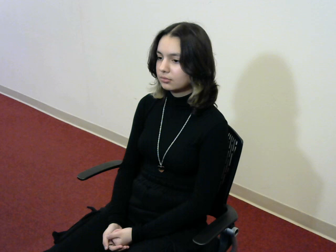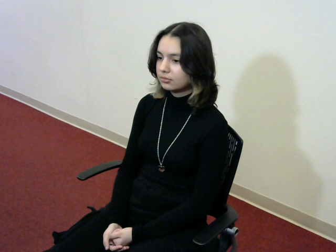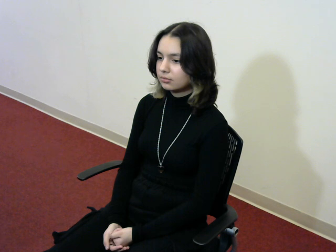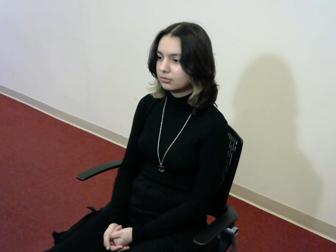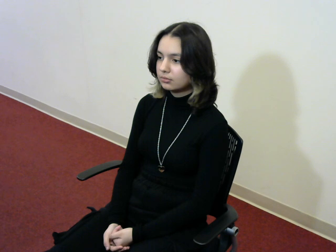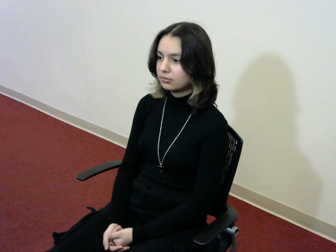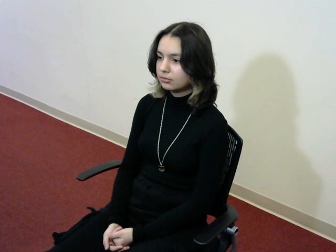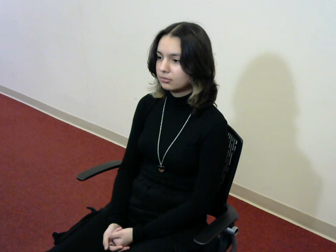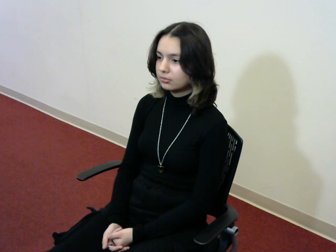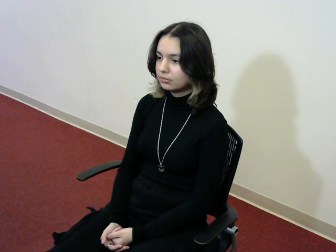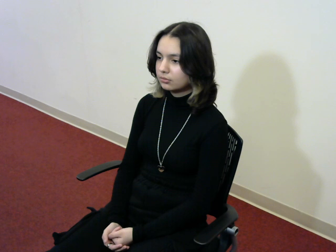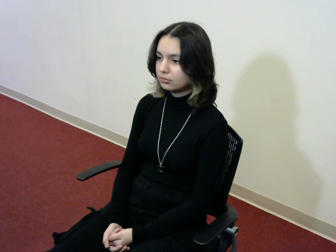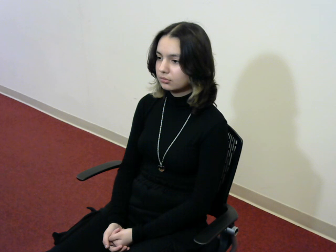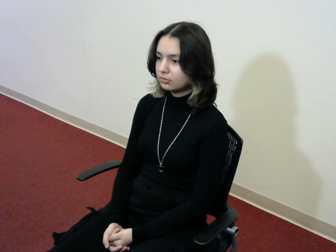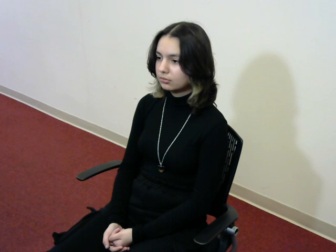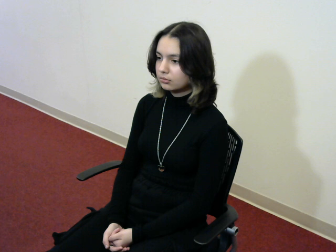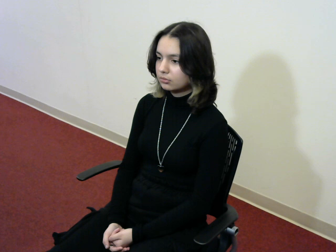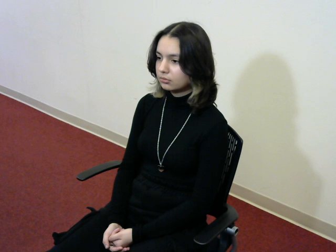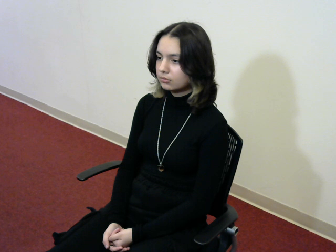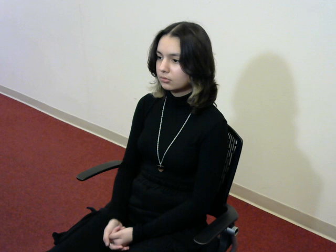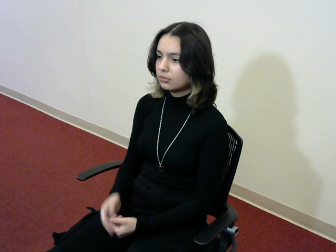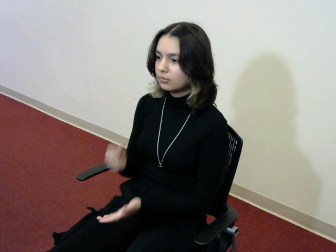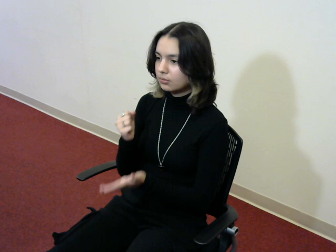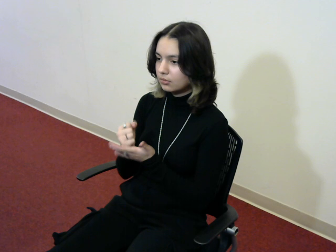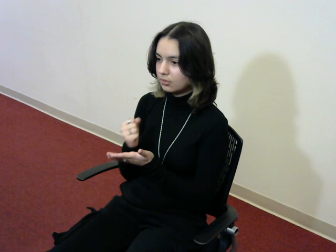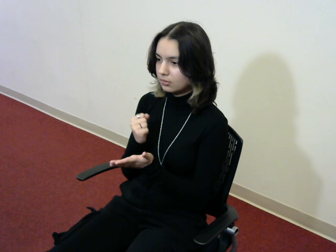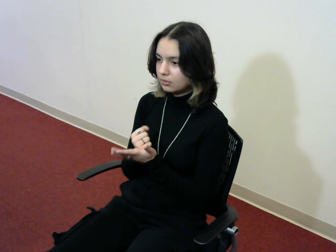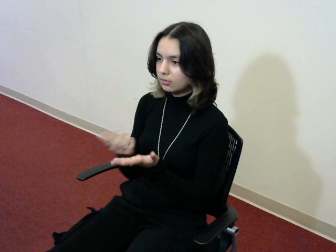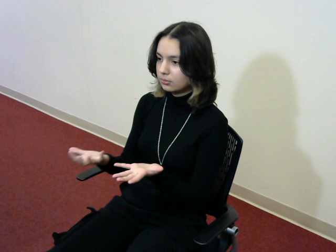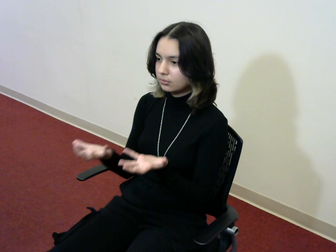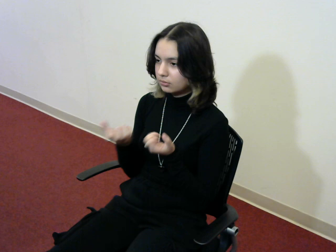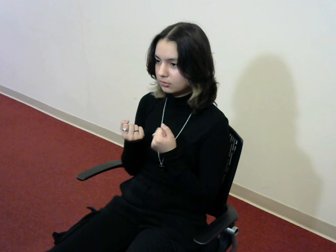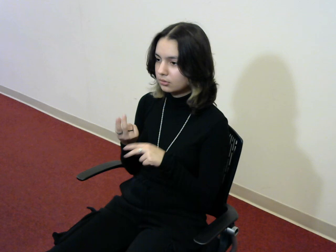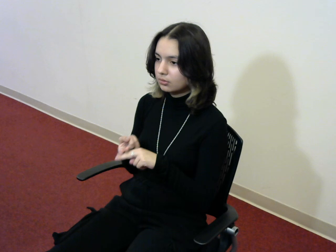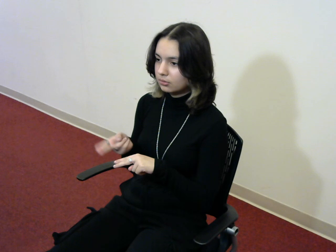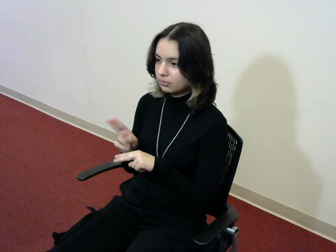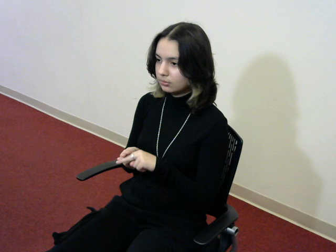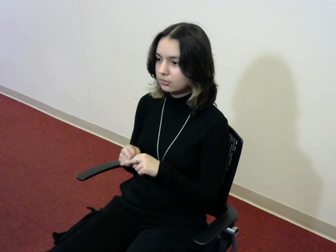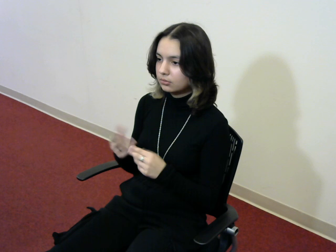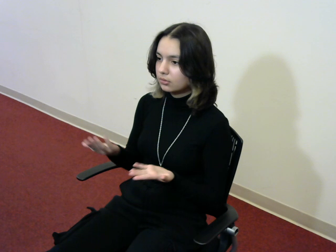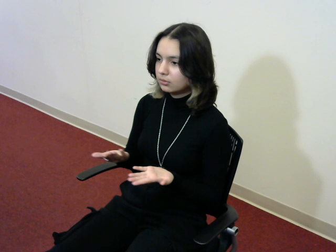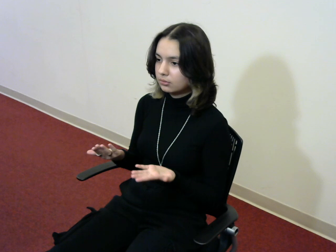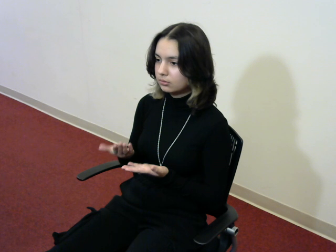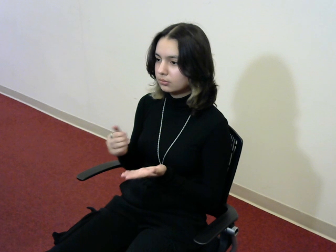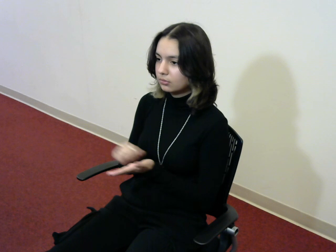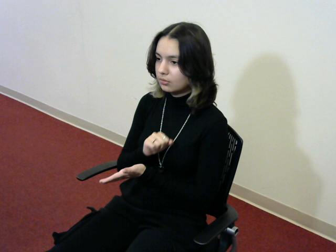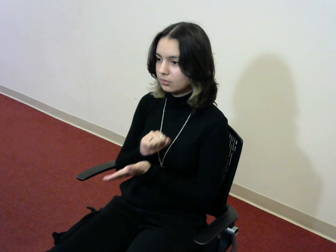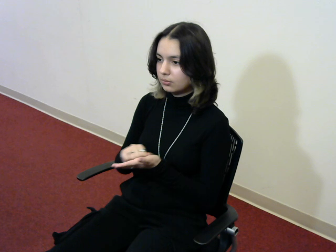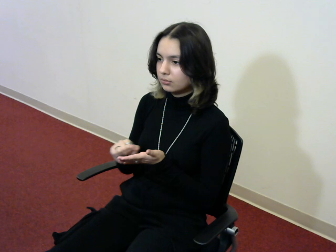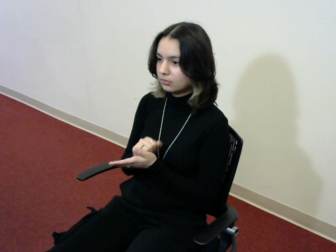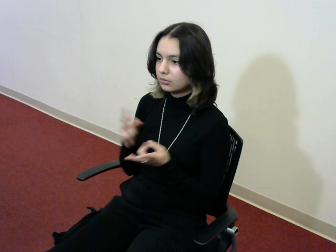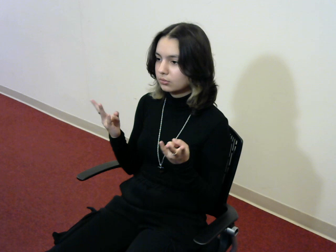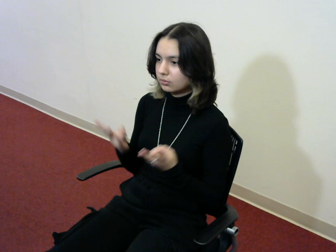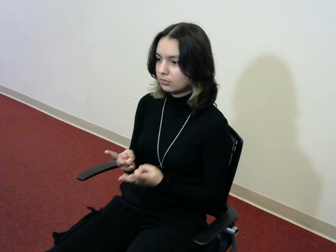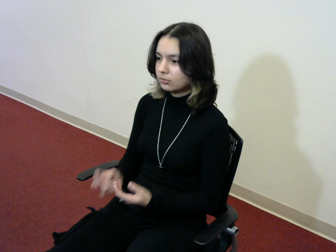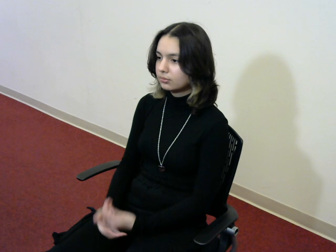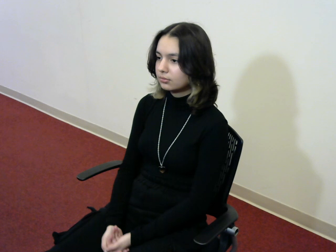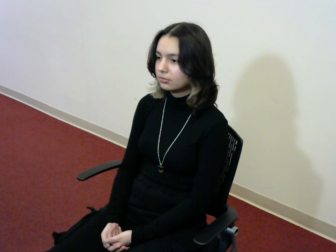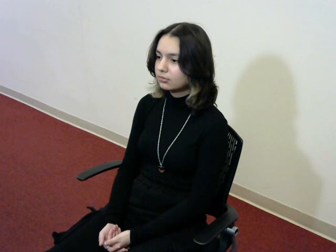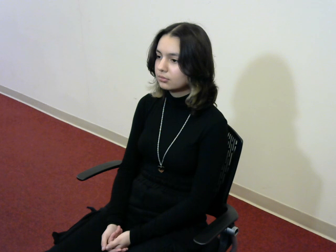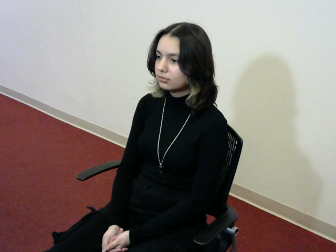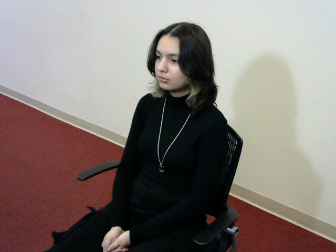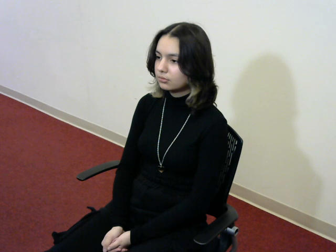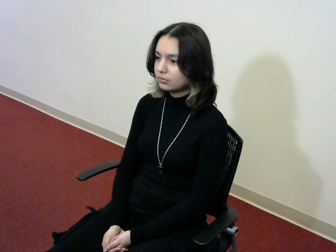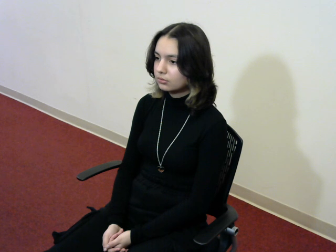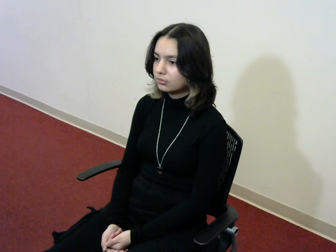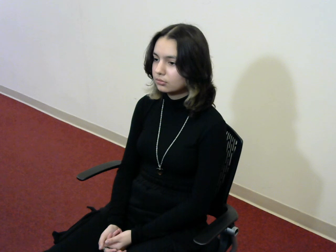Viza almaq üçün hansı sənədlər lazımdır?